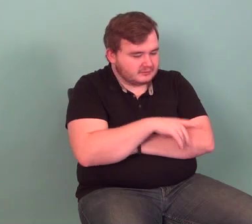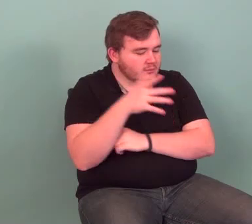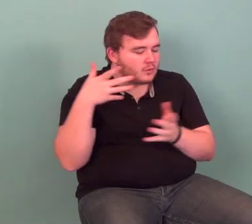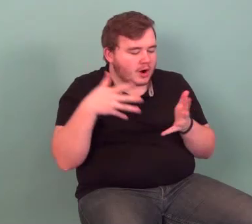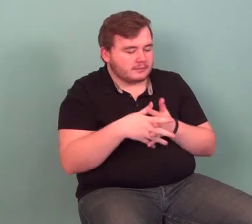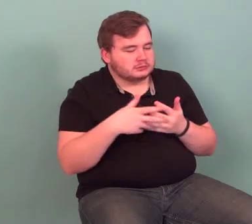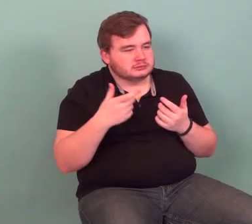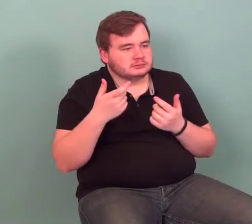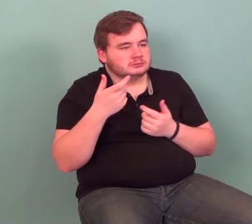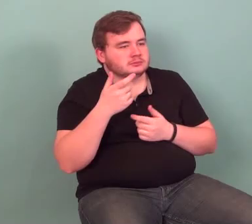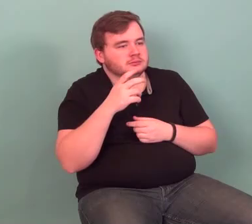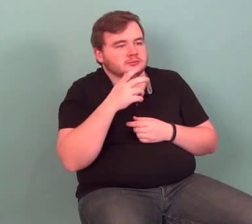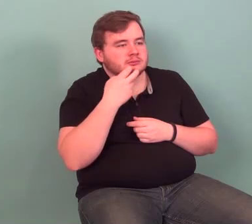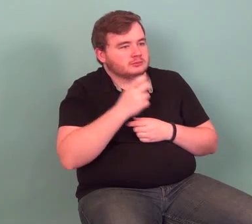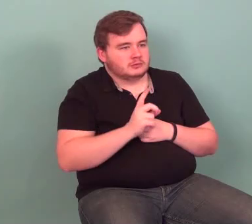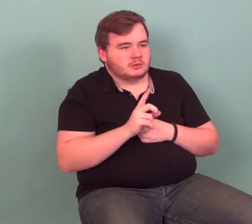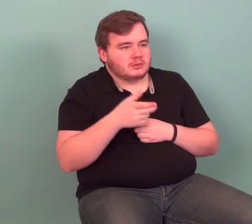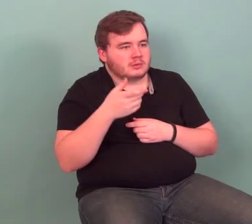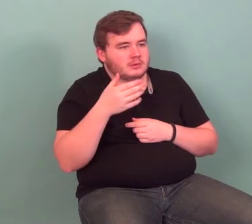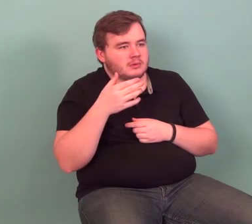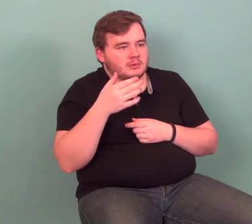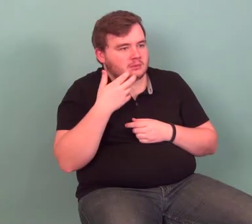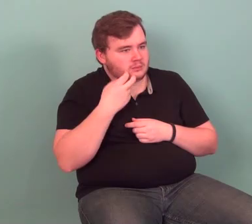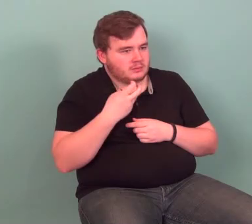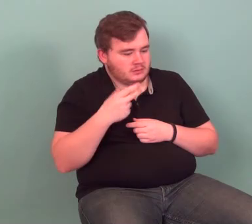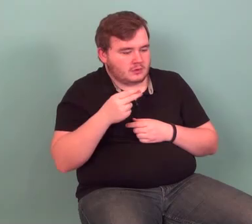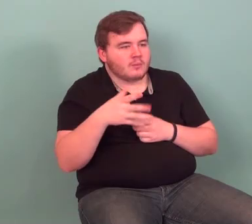To promieniowanie, to nie jest prąd.